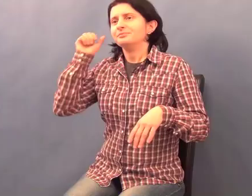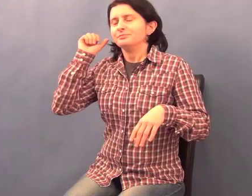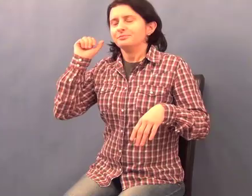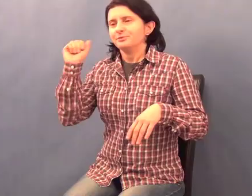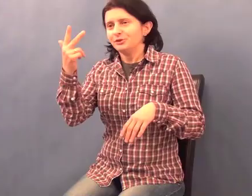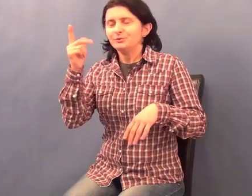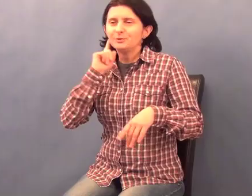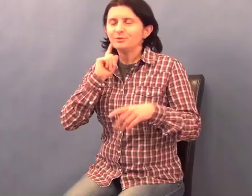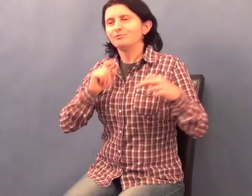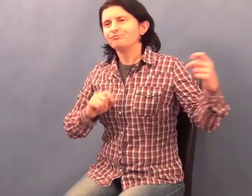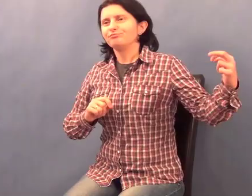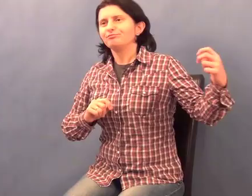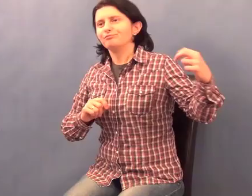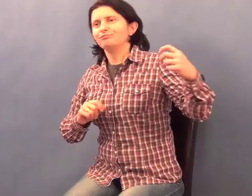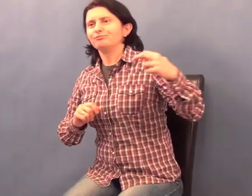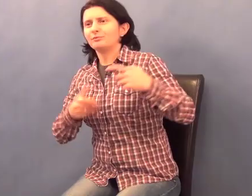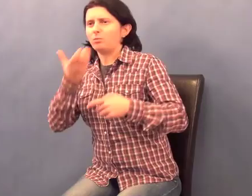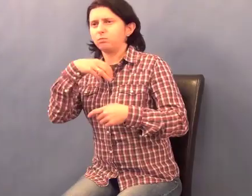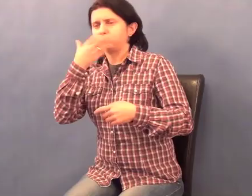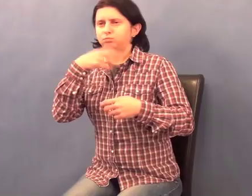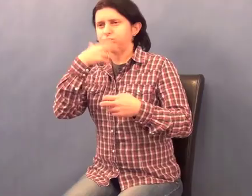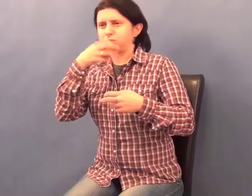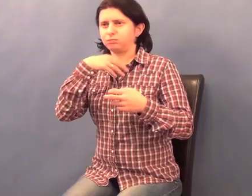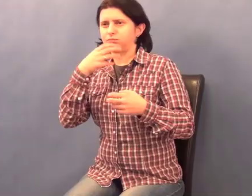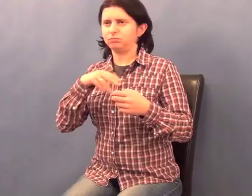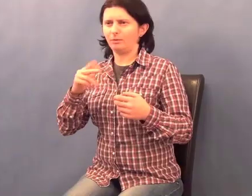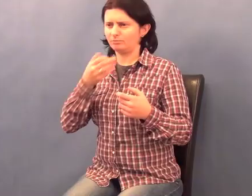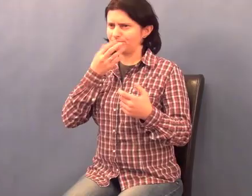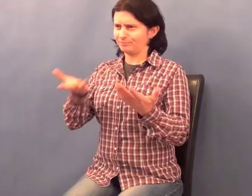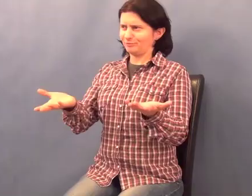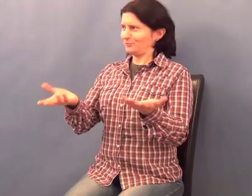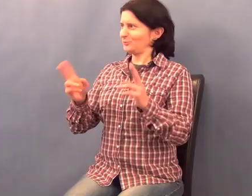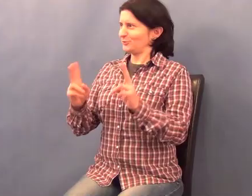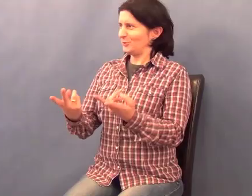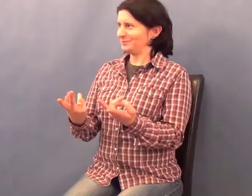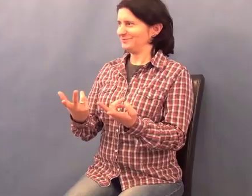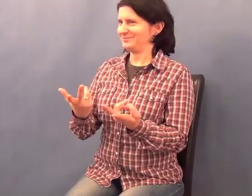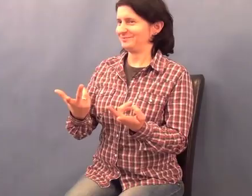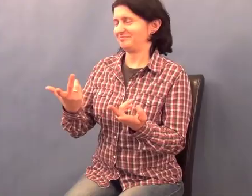Trzech chłopaków przechodzi obok jedząc gruszki. Pan pyta ich, skąd je mają.